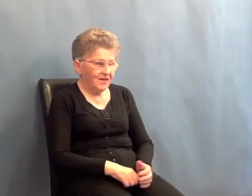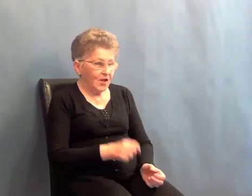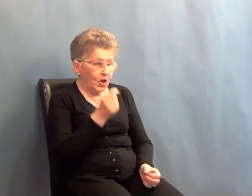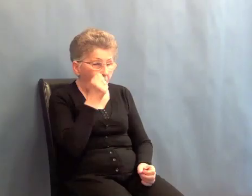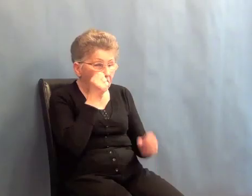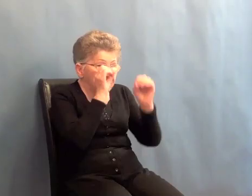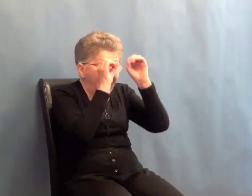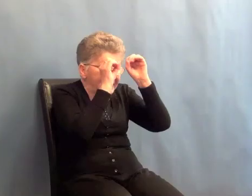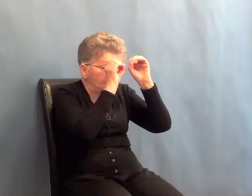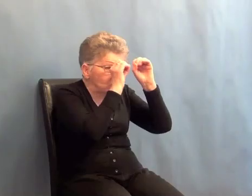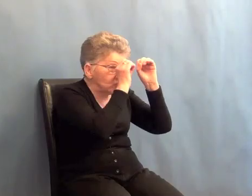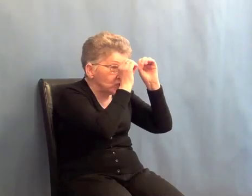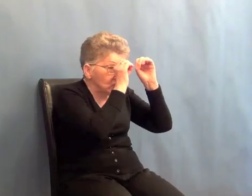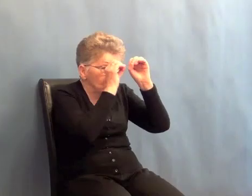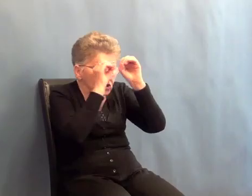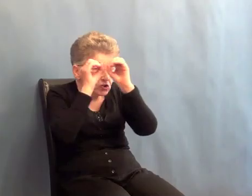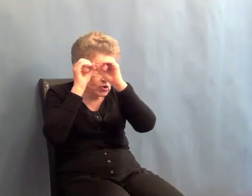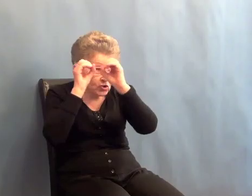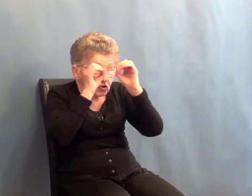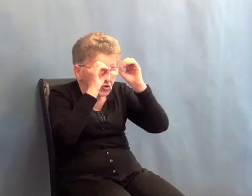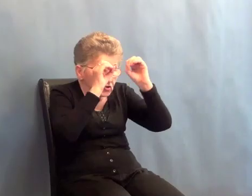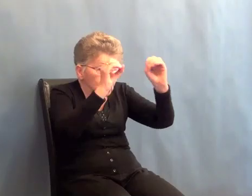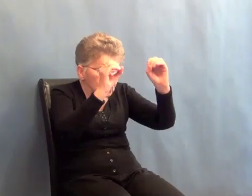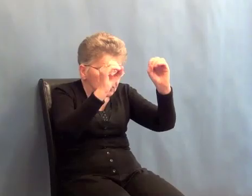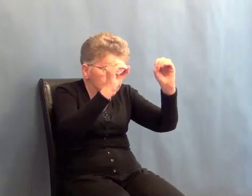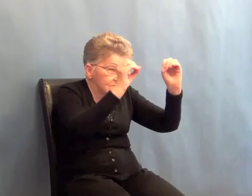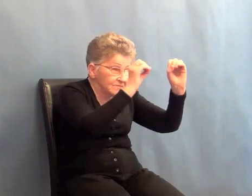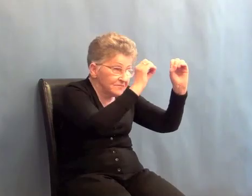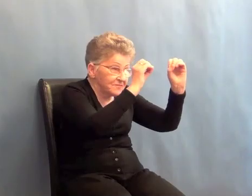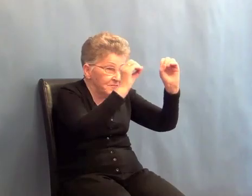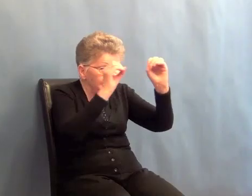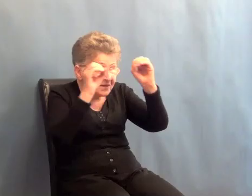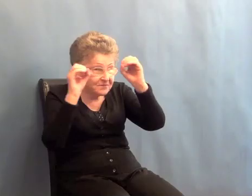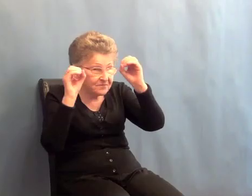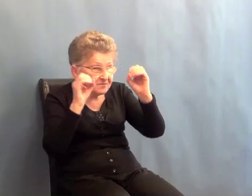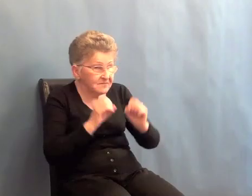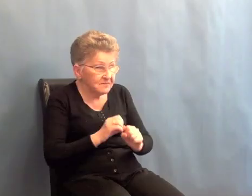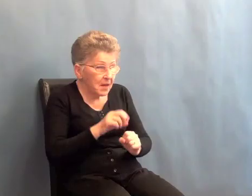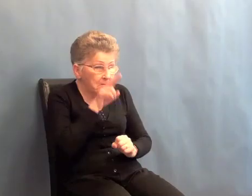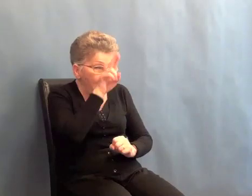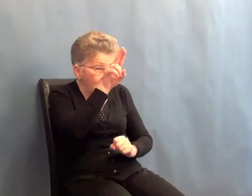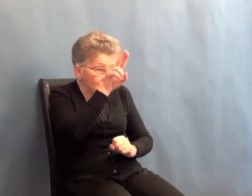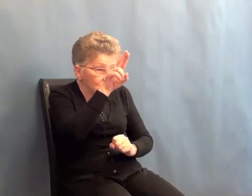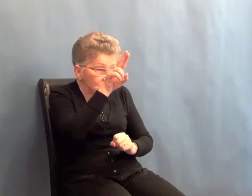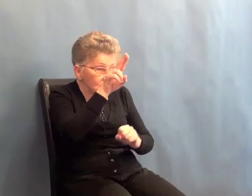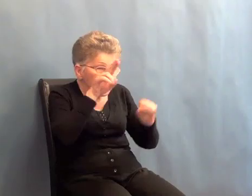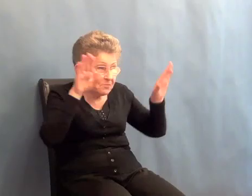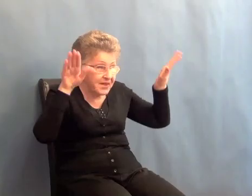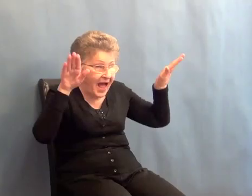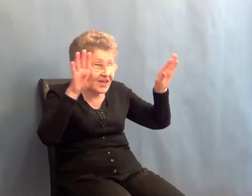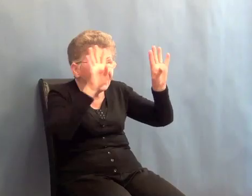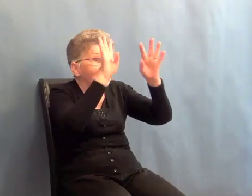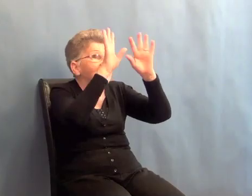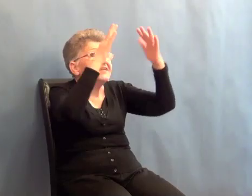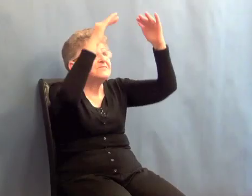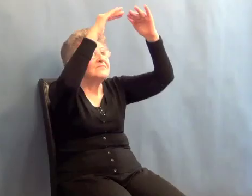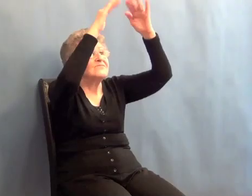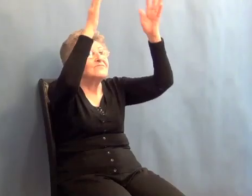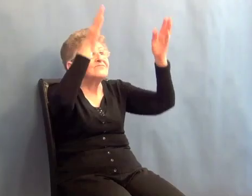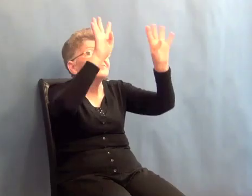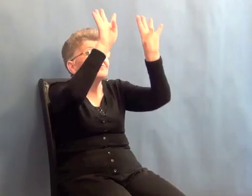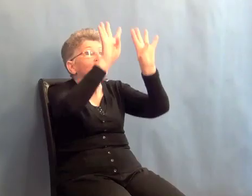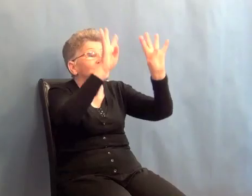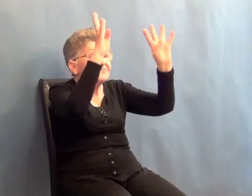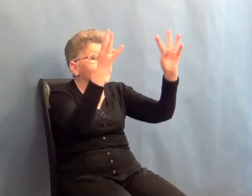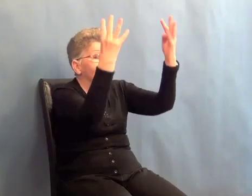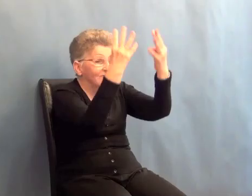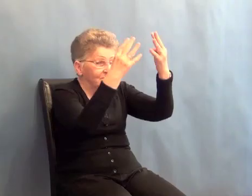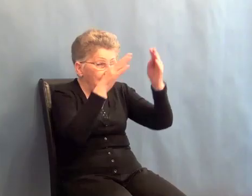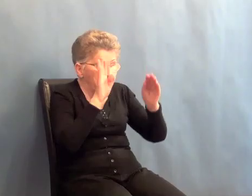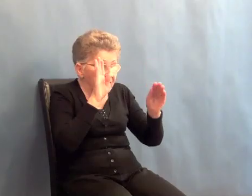Kot przez lornetkę patrzy na ptaka w klatce wysoko w bloku.